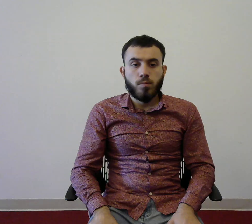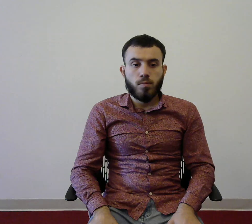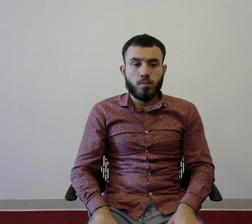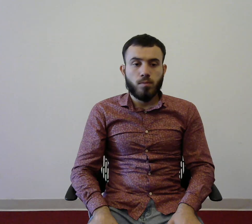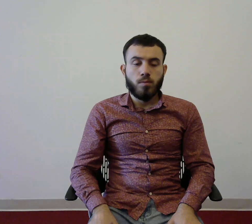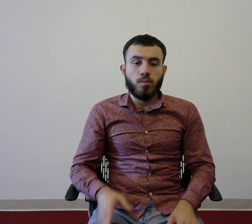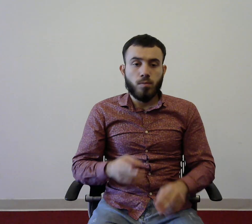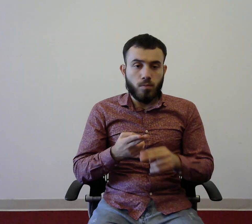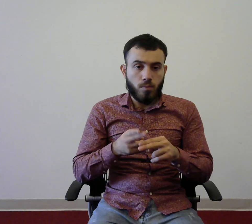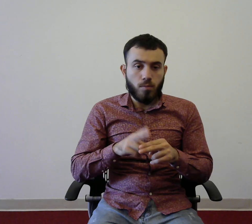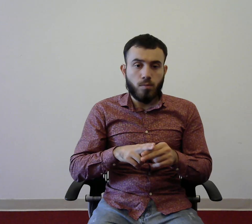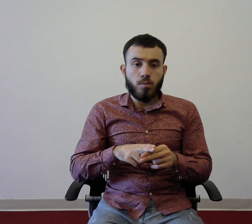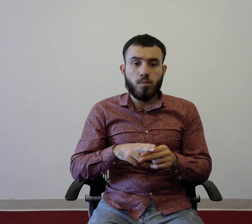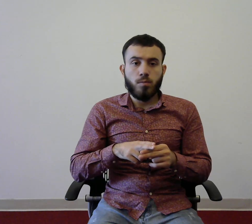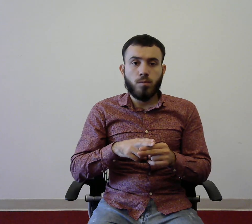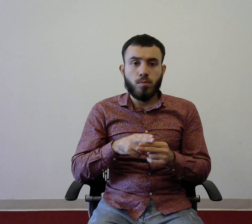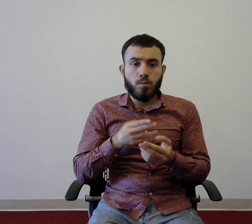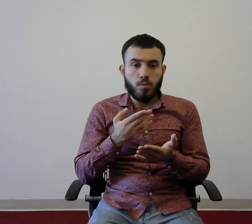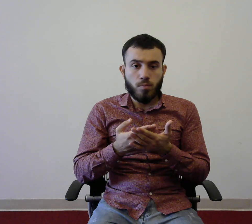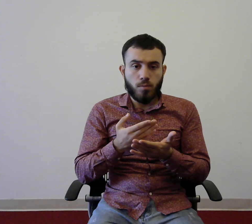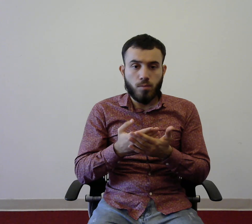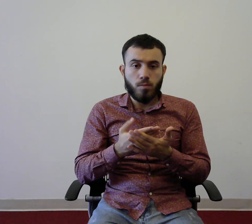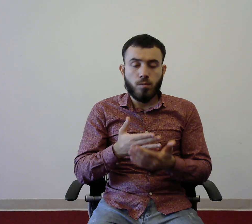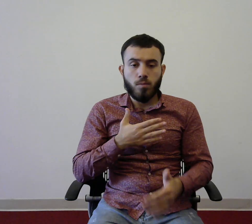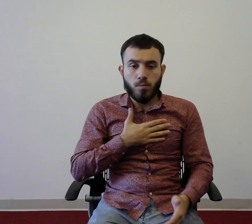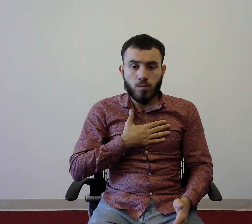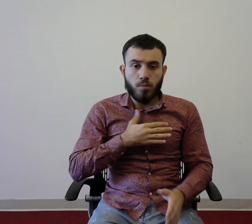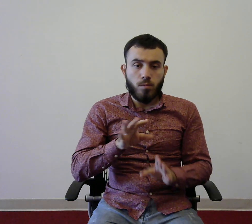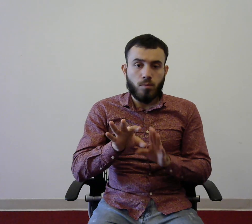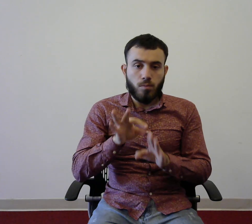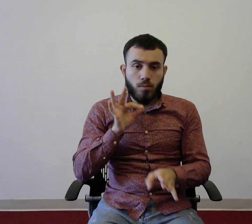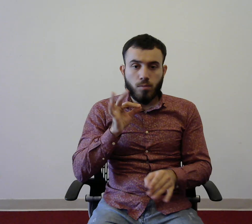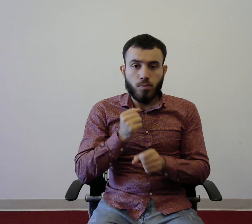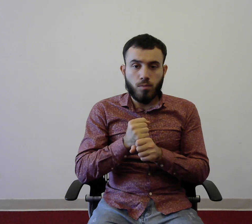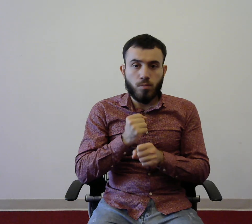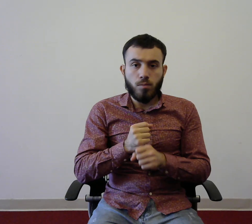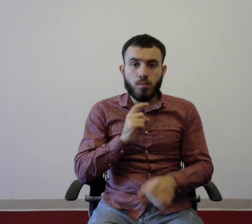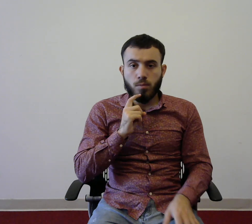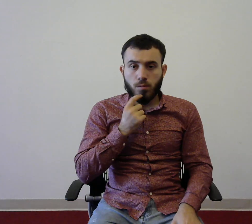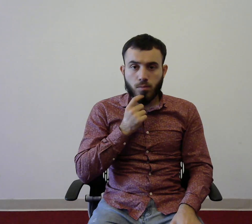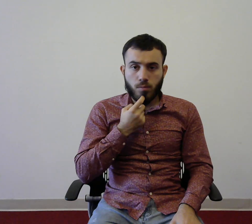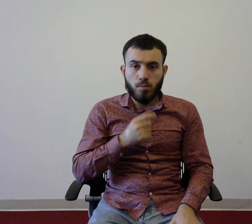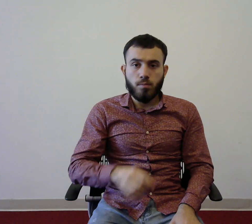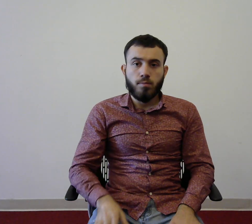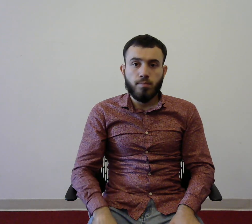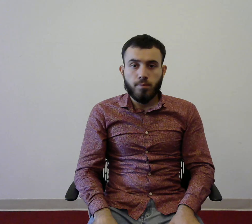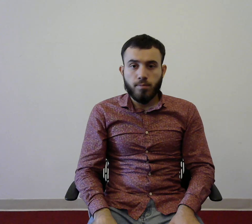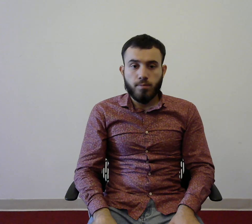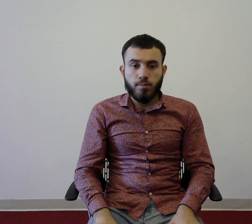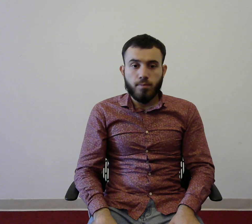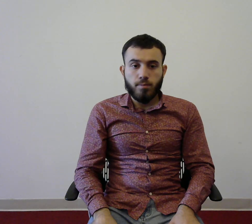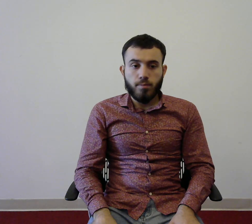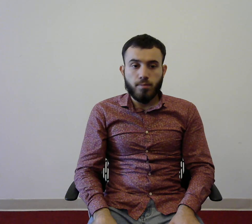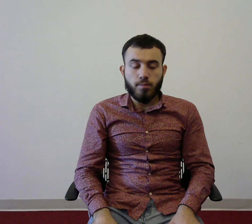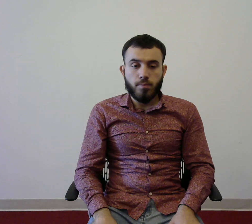Bu məsələdə mənə seçim etmək çətindir